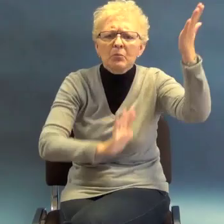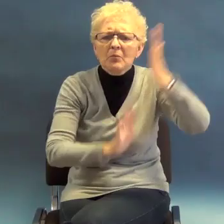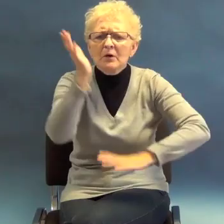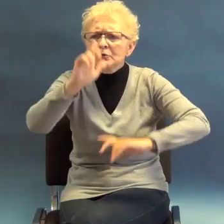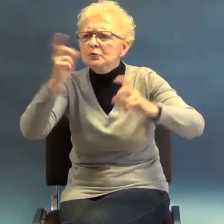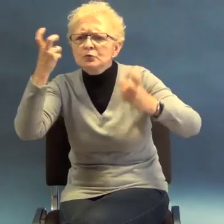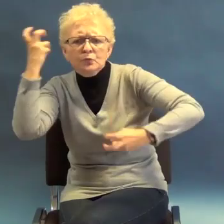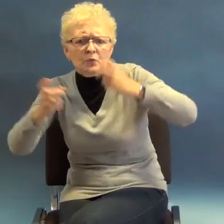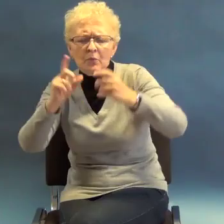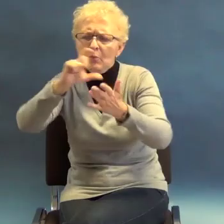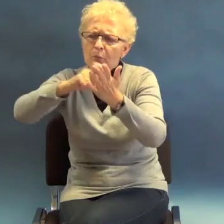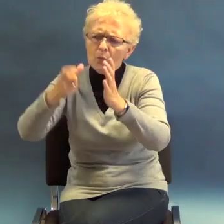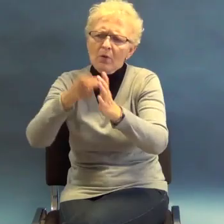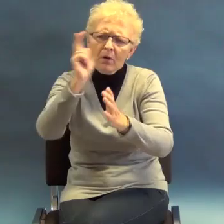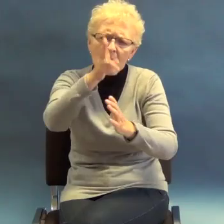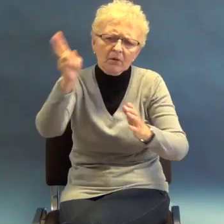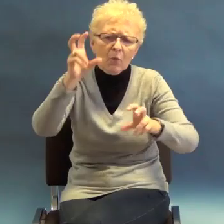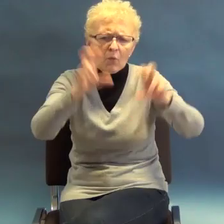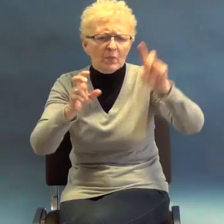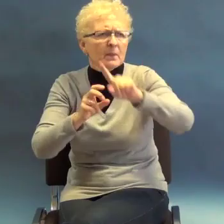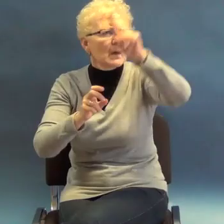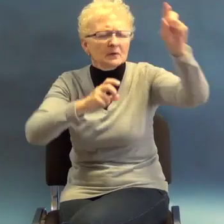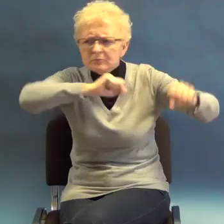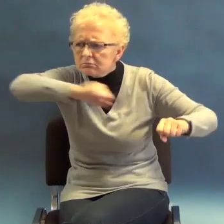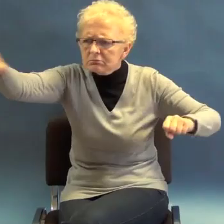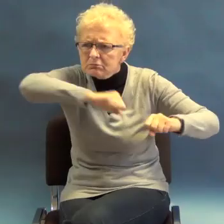Szukali we wszystkich pokojach hotelowych.